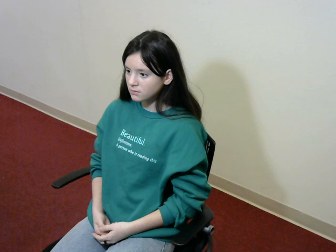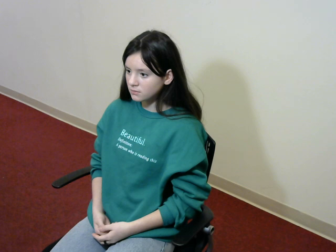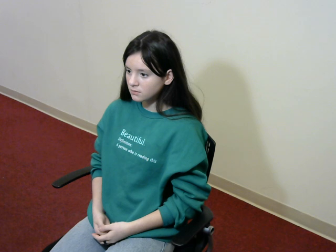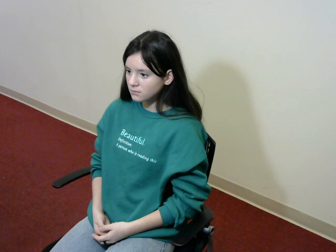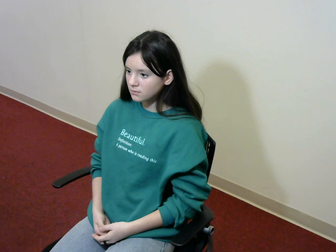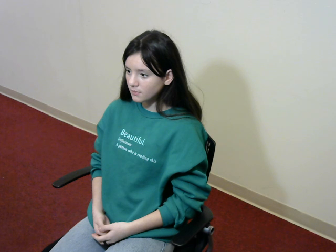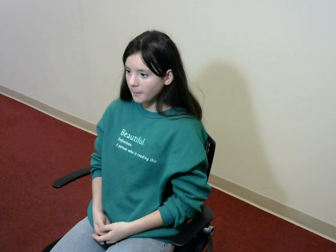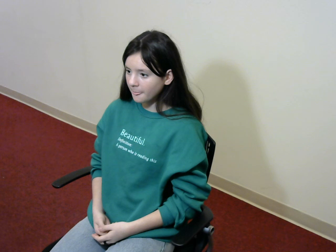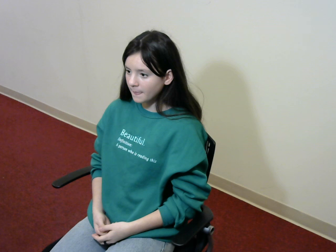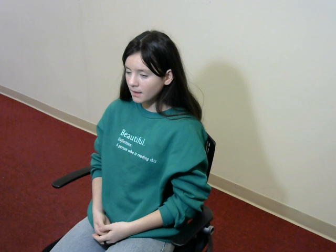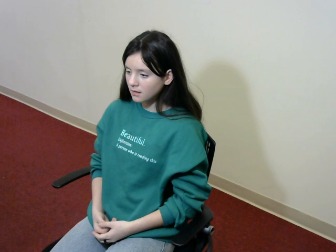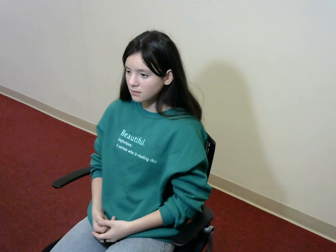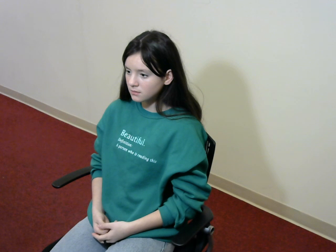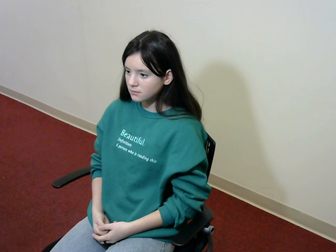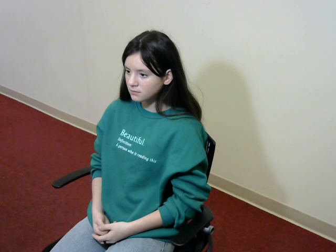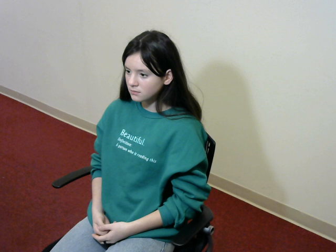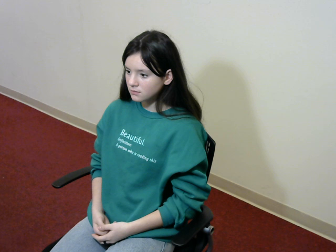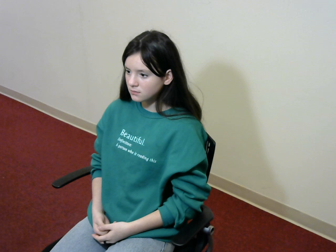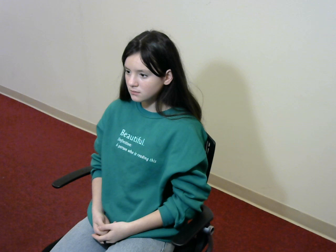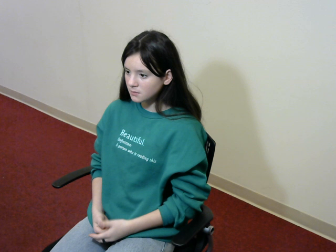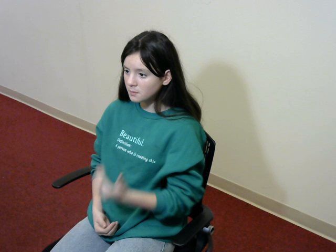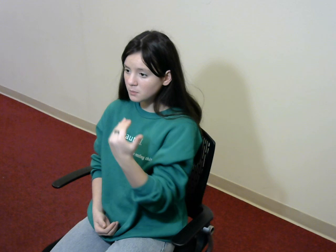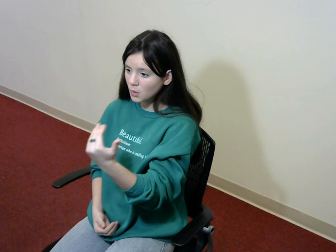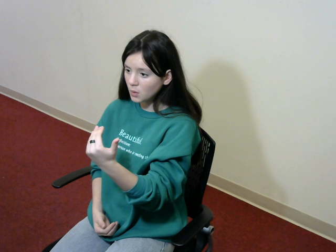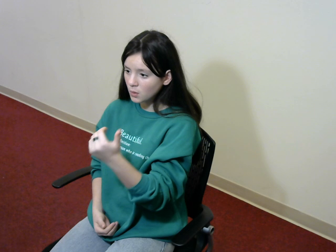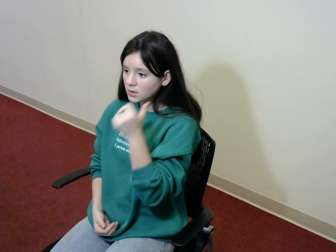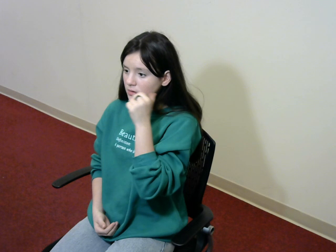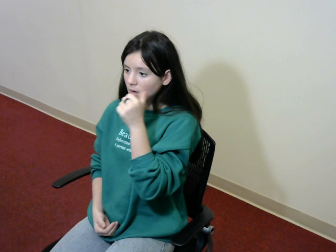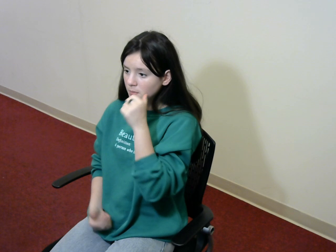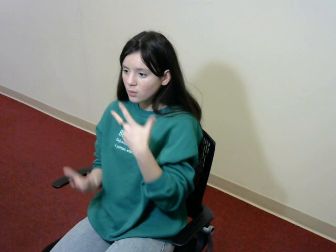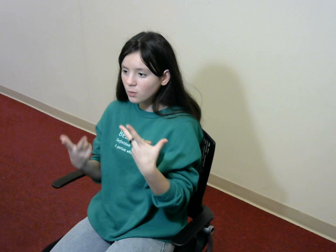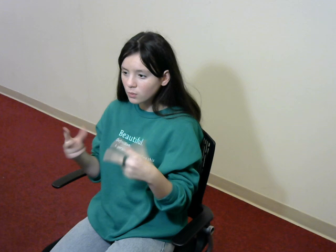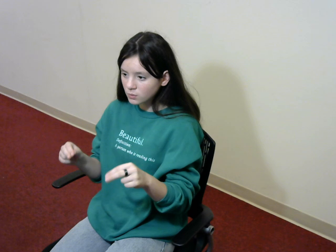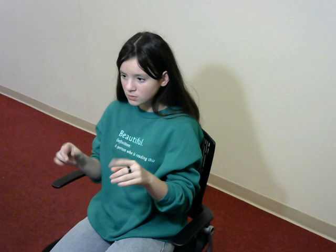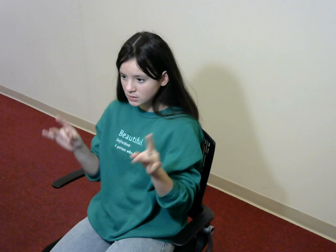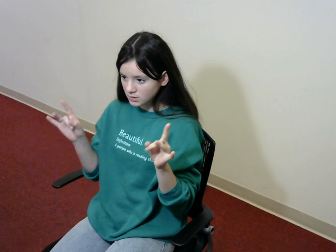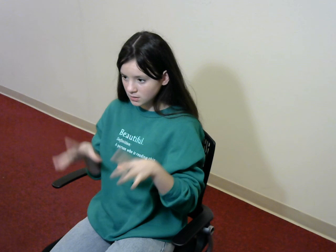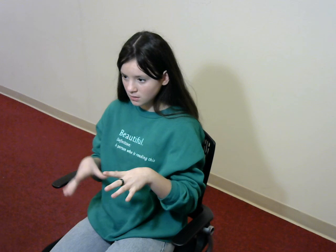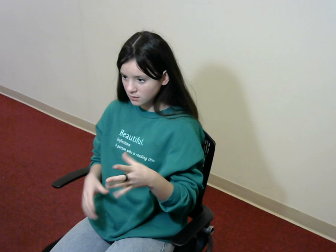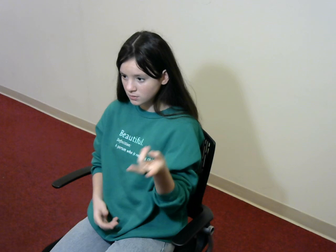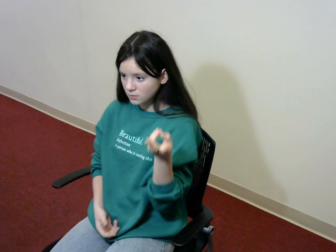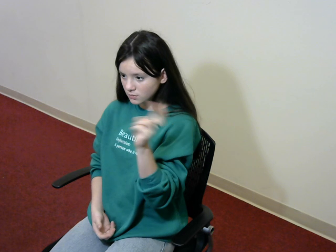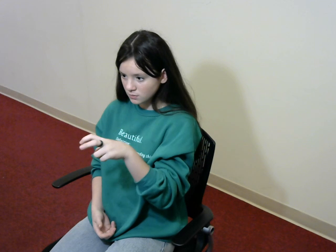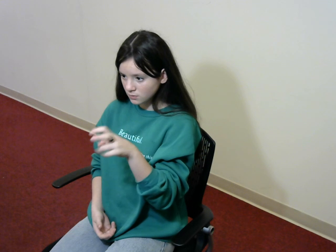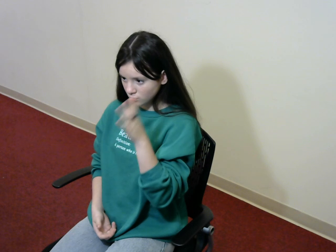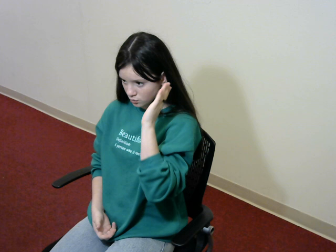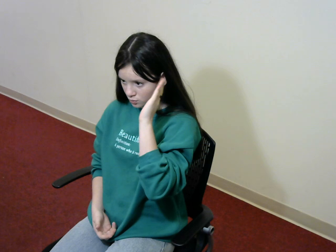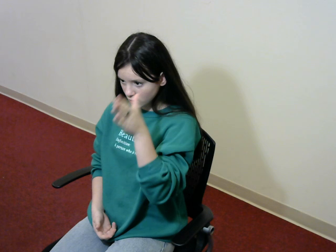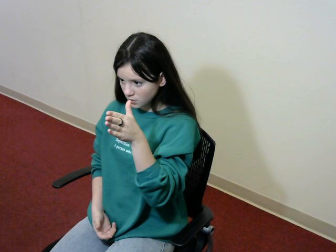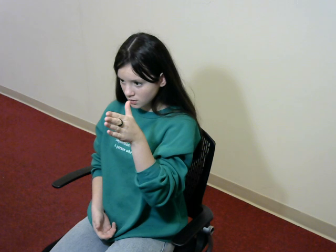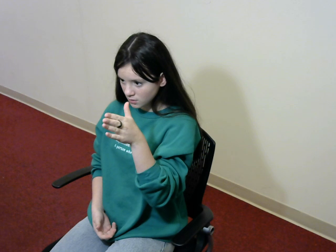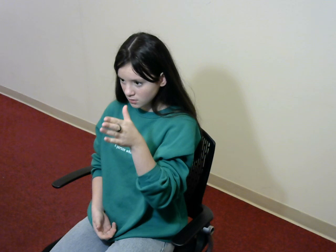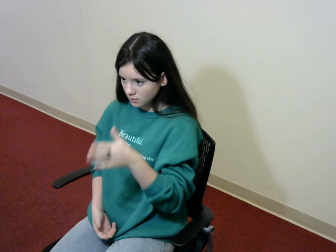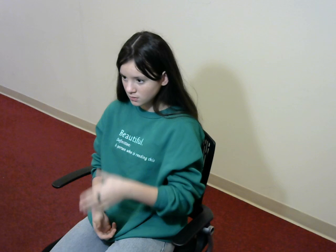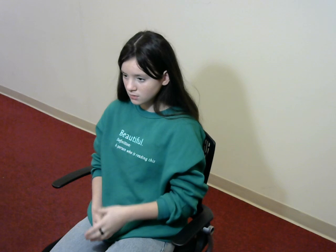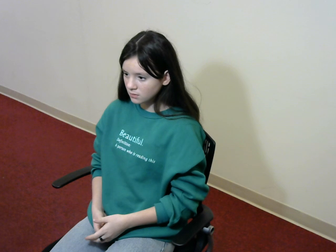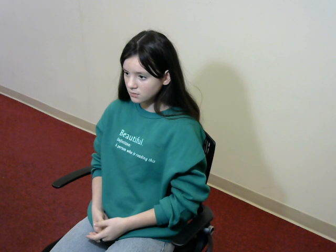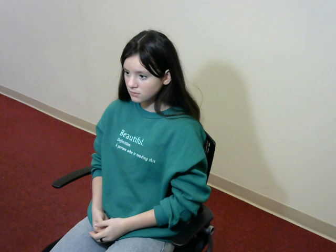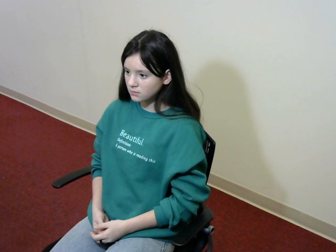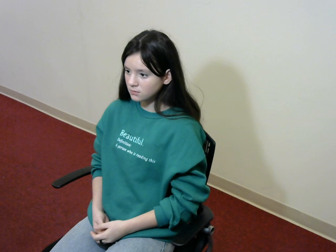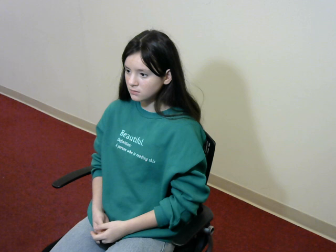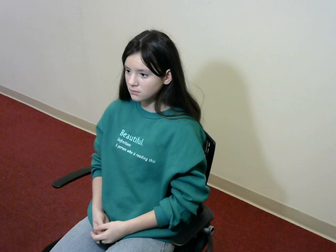Siz sabah hansı restorana gedəcəksiniz?